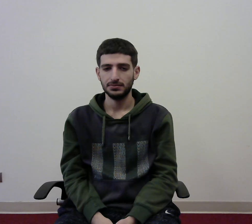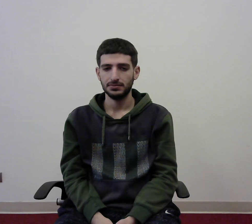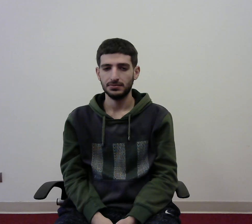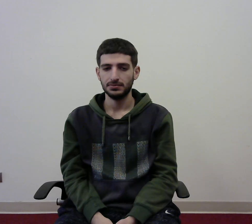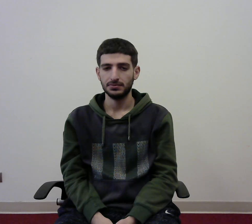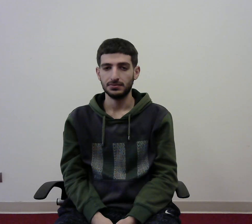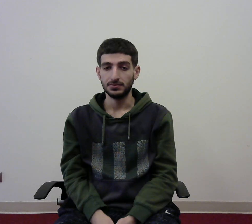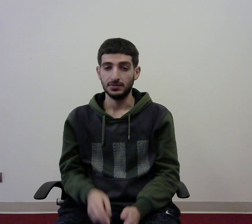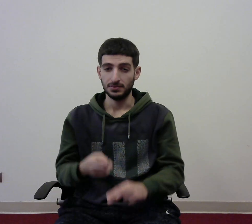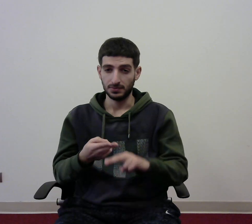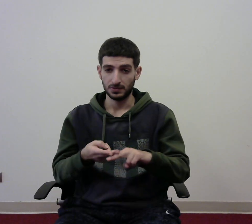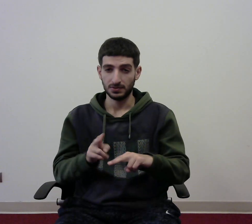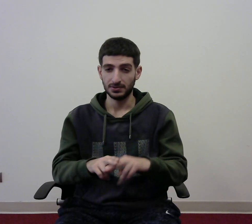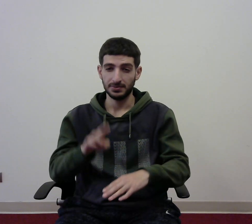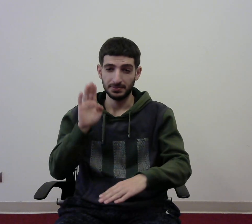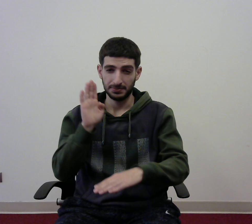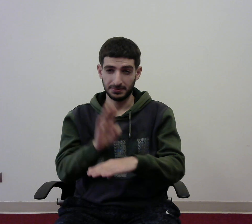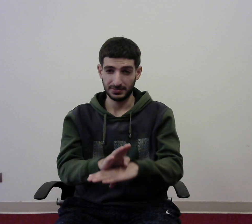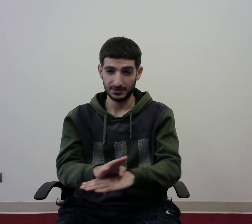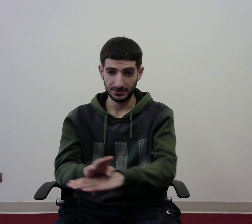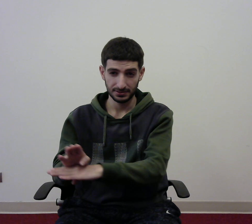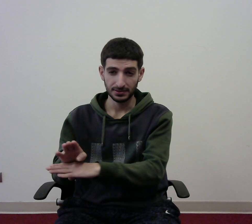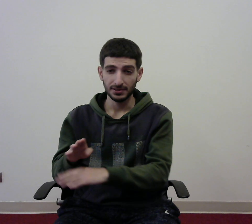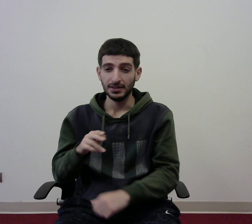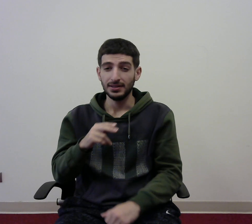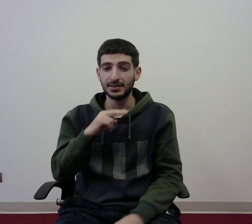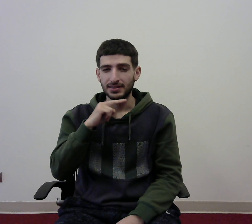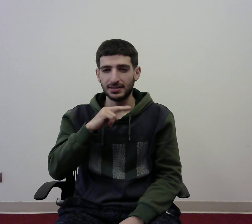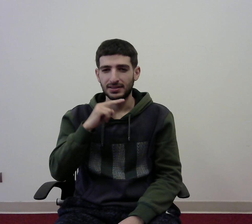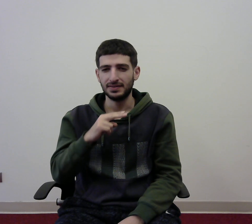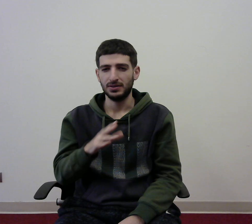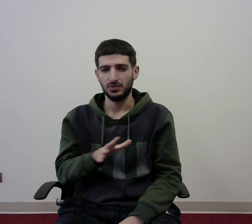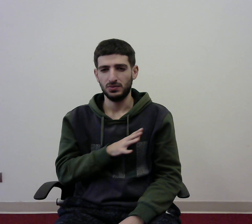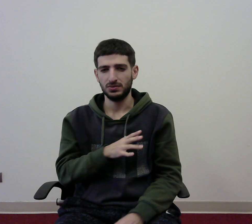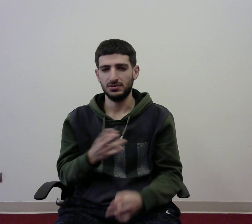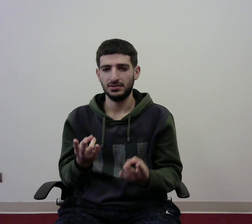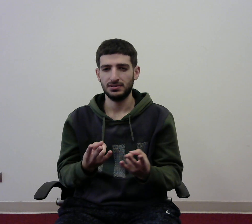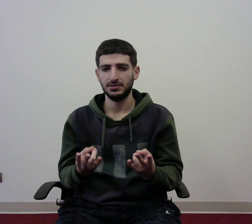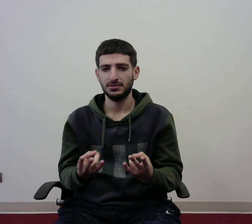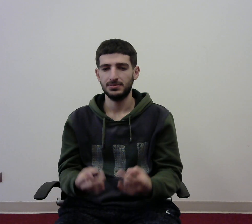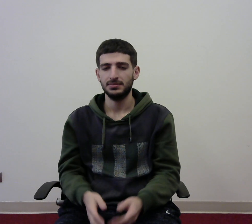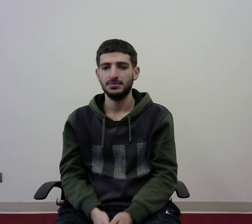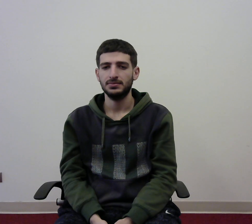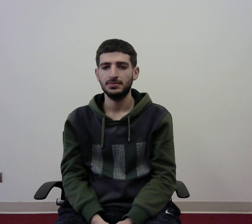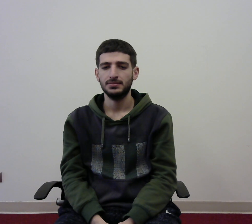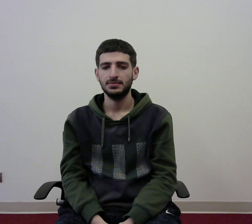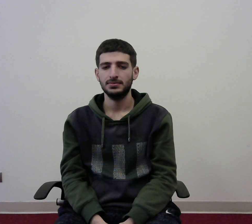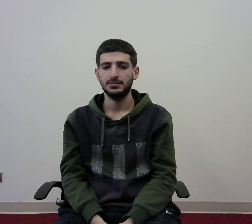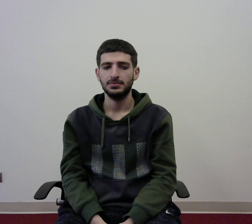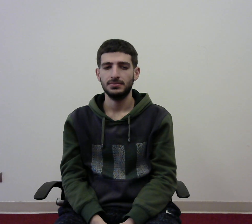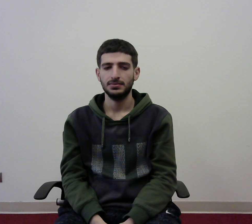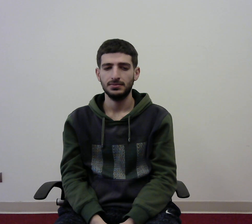Bu tapşırıqlarda diqqətli olmaq lazımdır